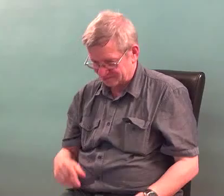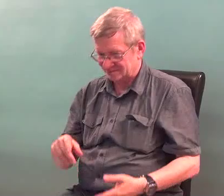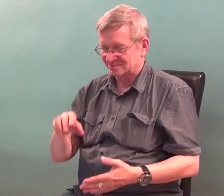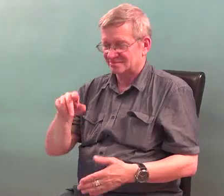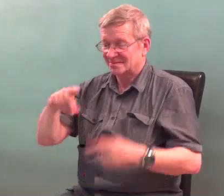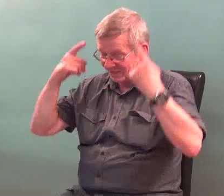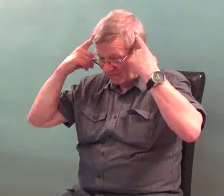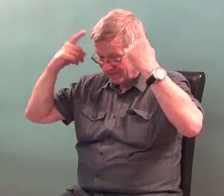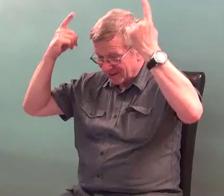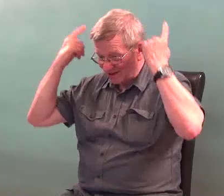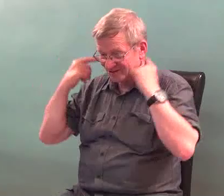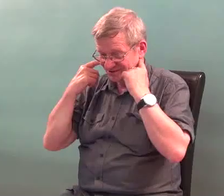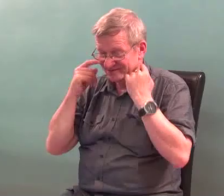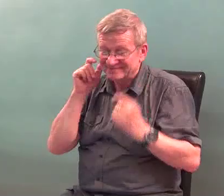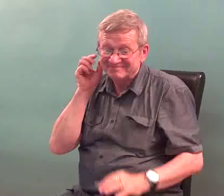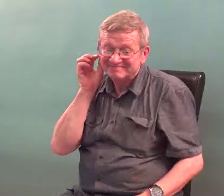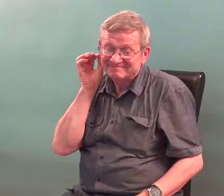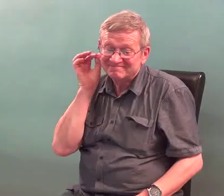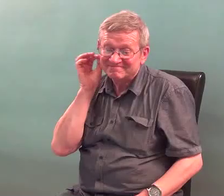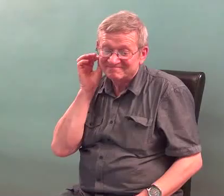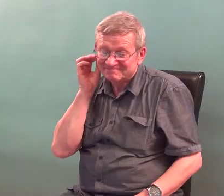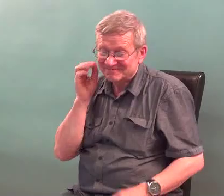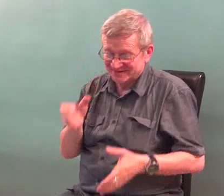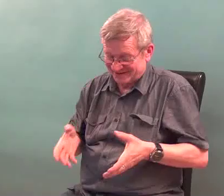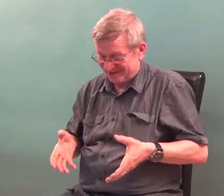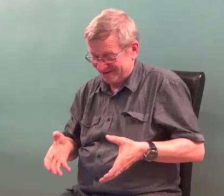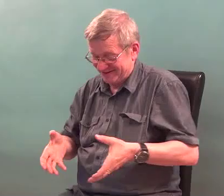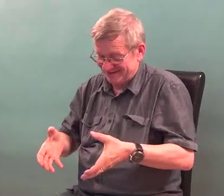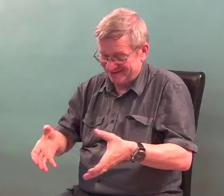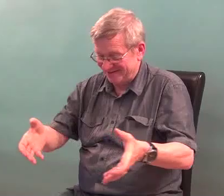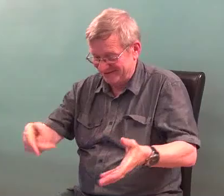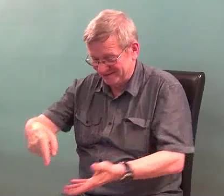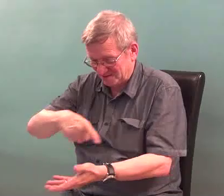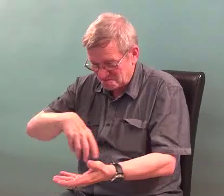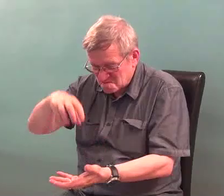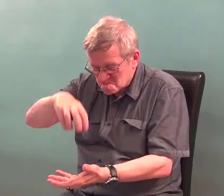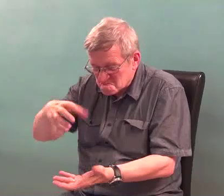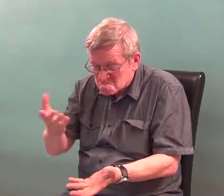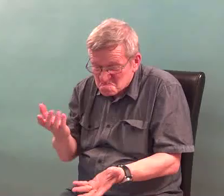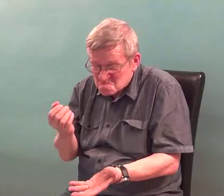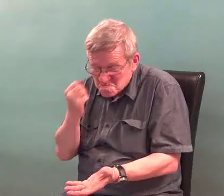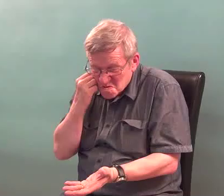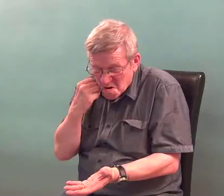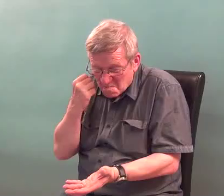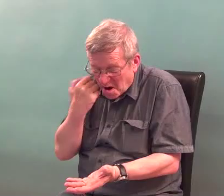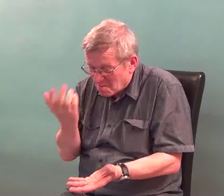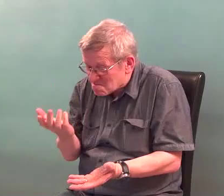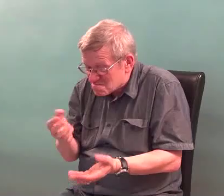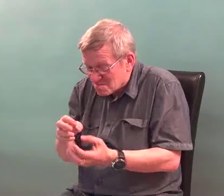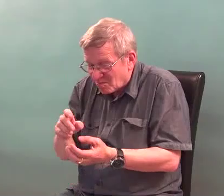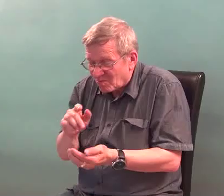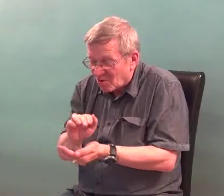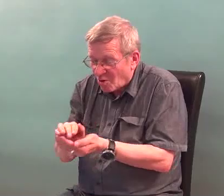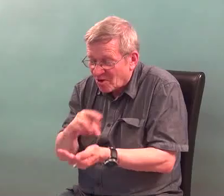Dziewczyna Myszka Miki trzyma w rękach miskę z jabłkami, a może z pomidorami.